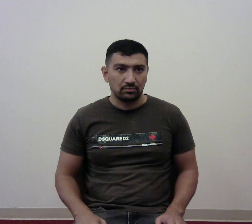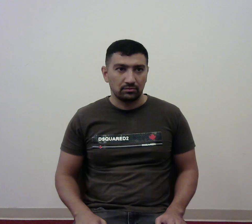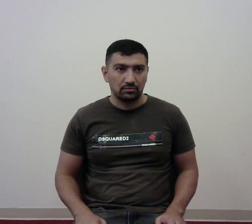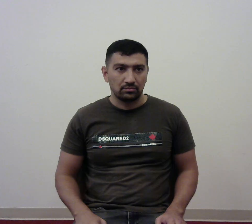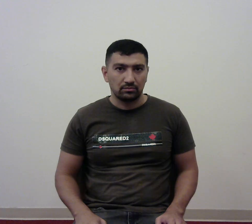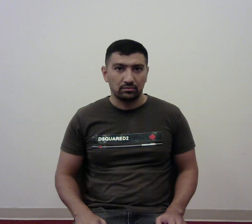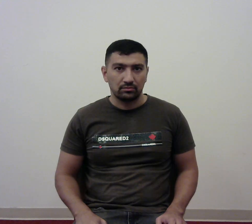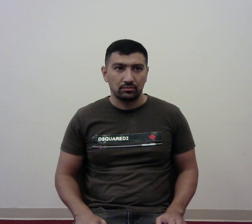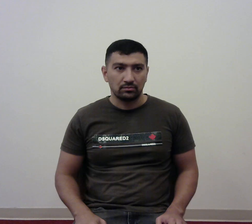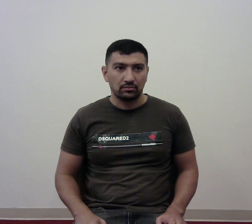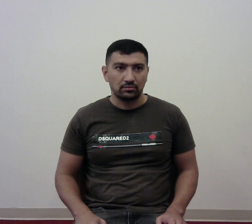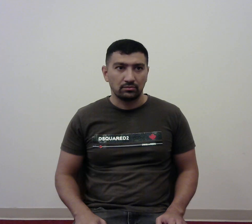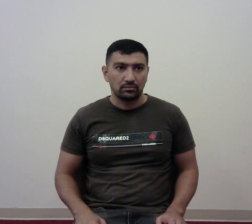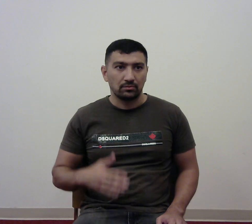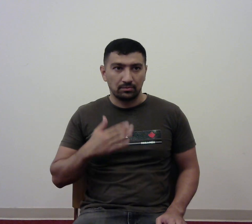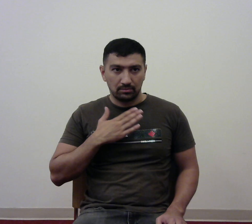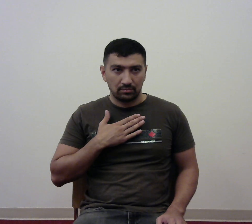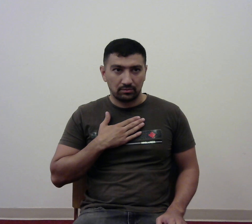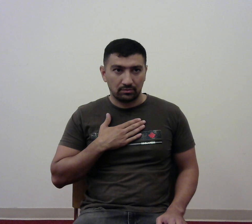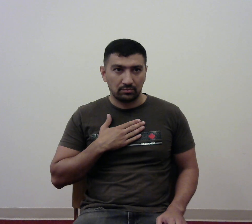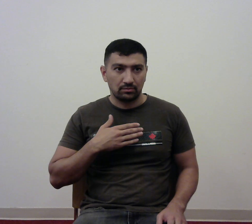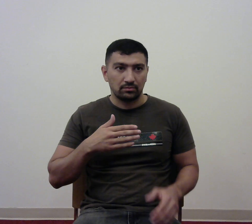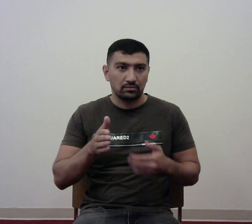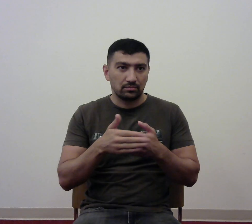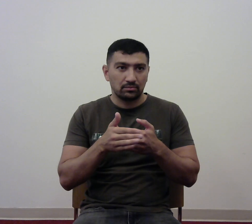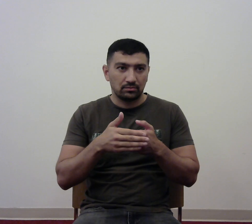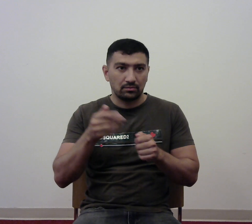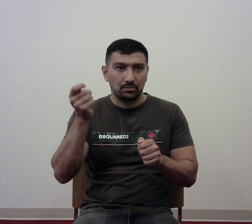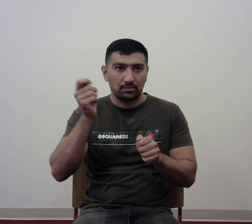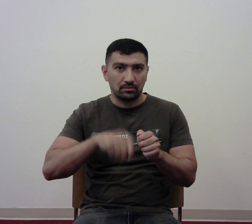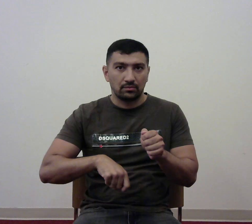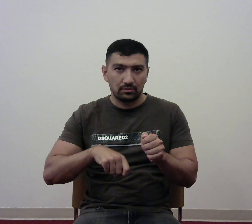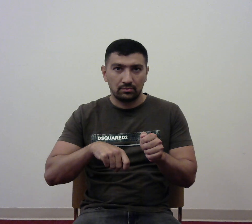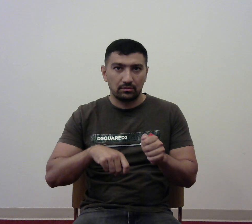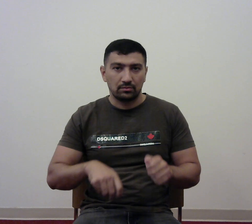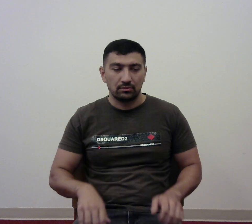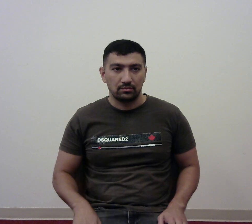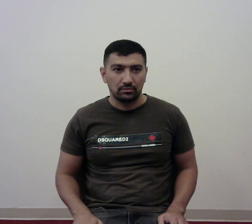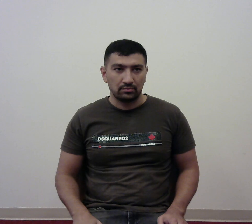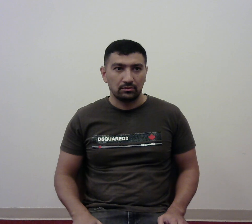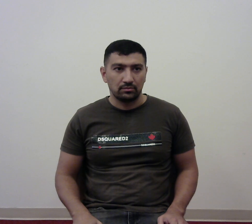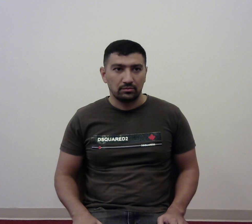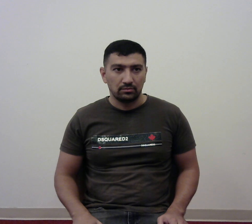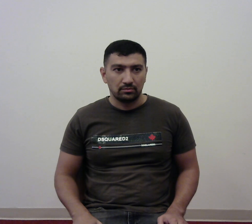Bizim qapımız bağlıdır